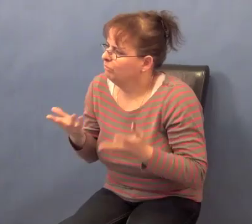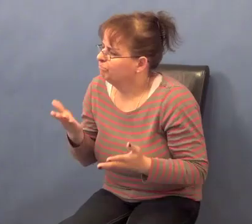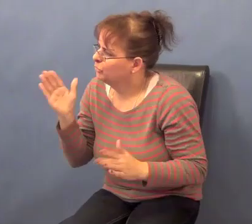No, hotel.